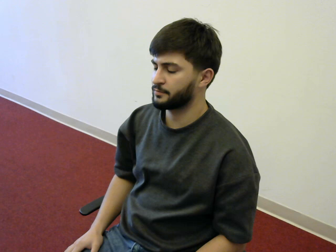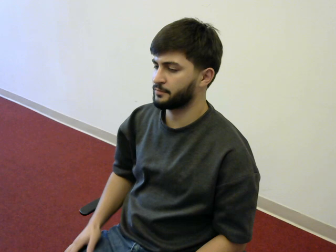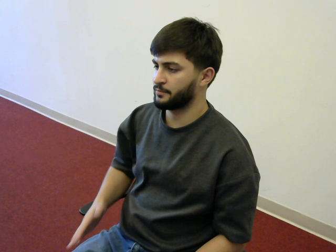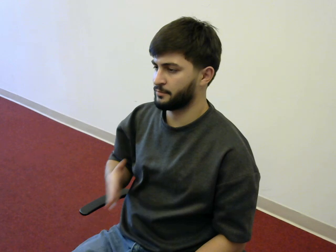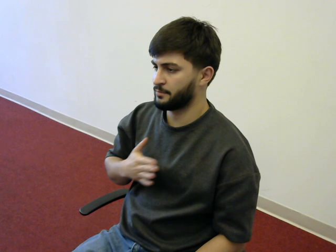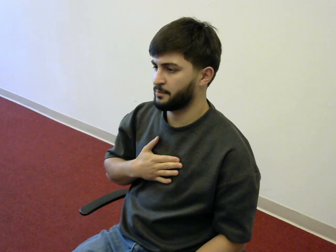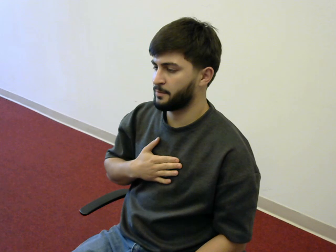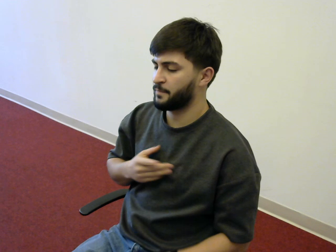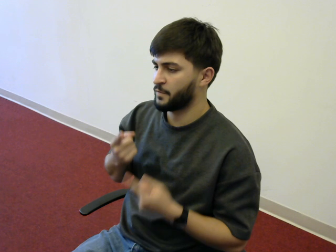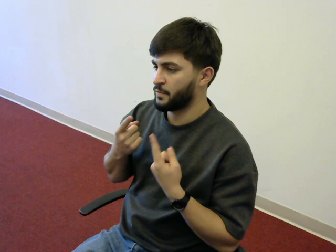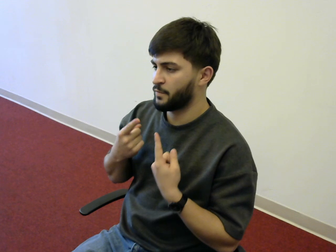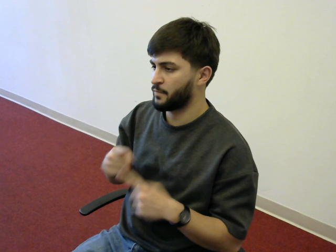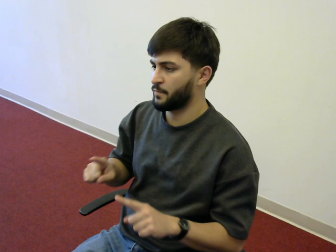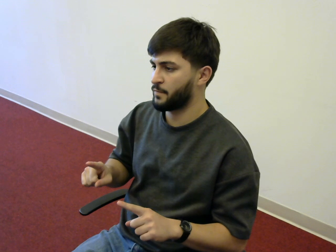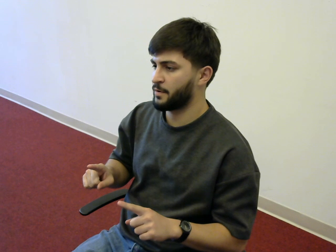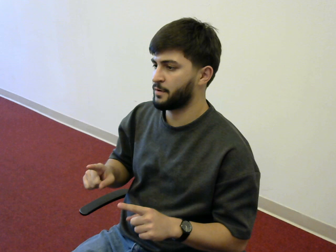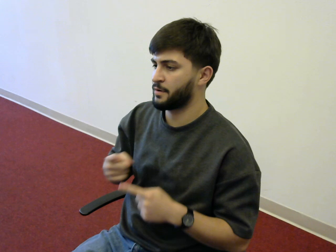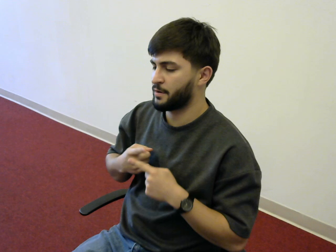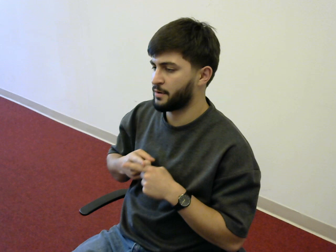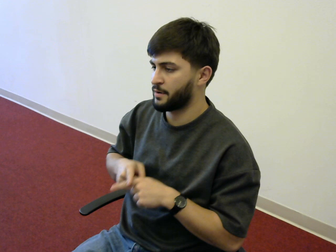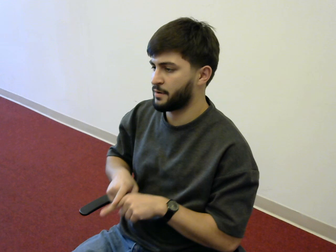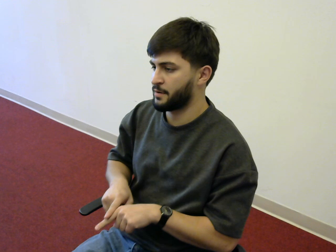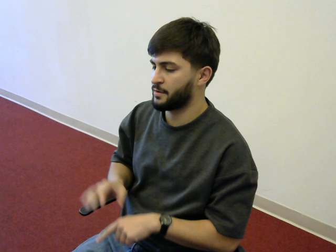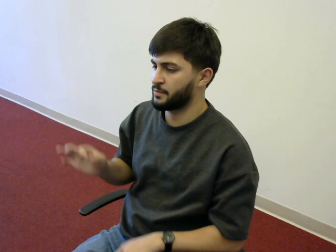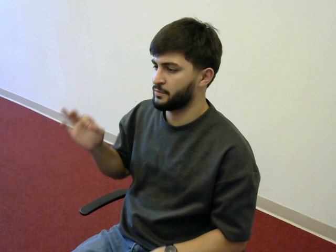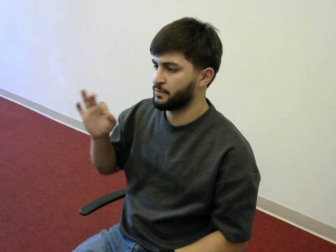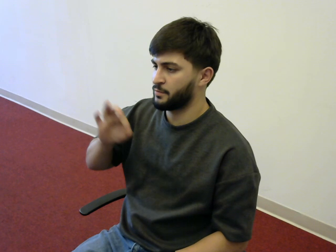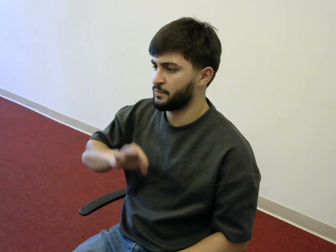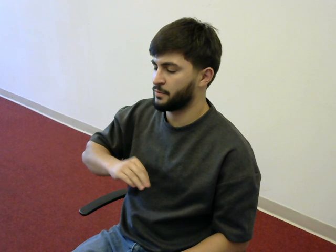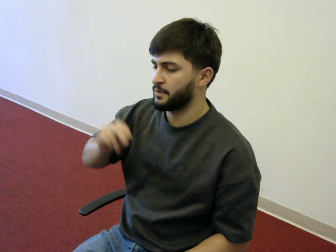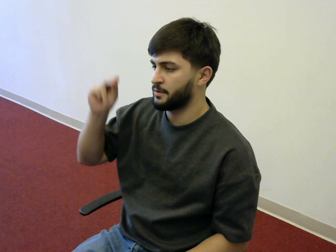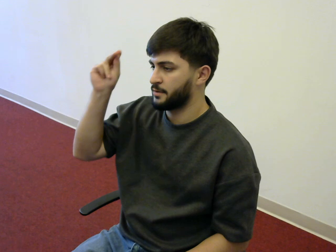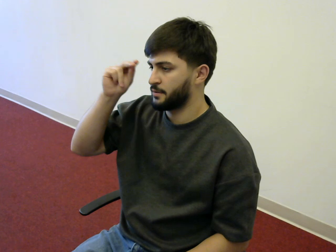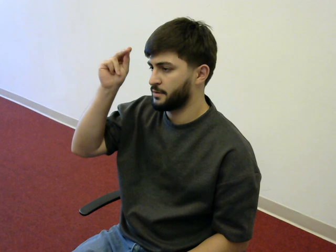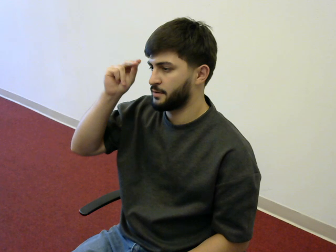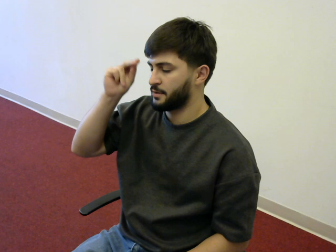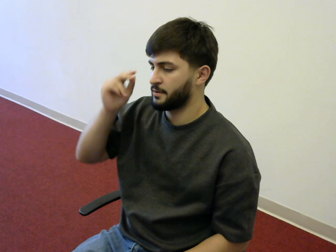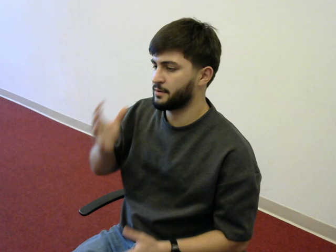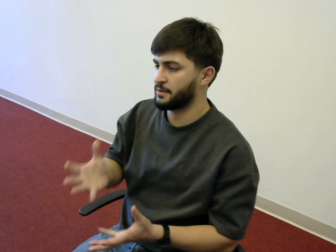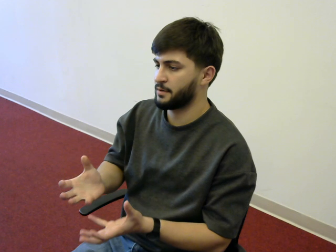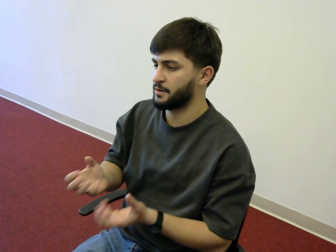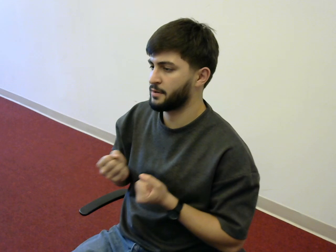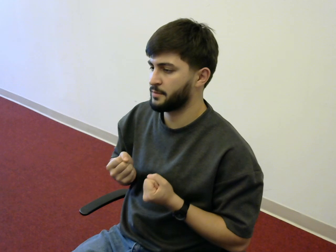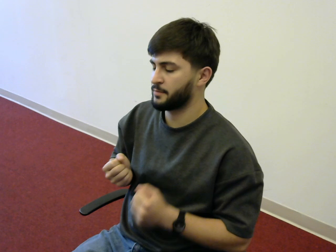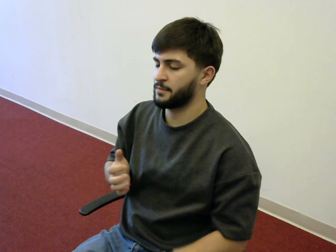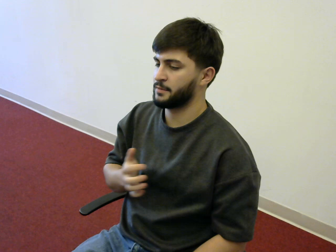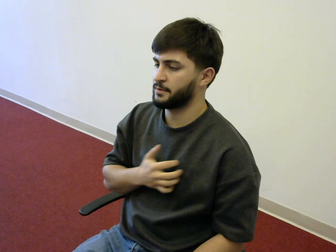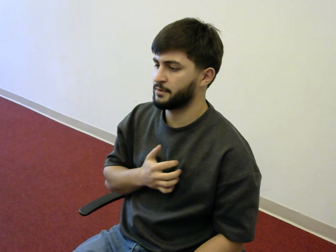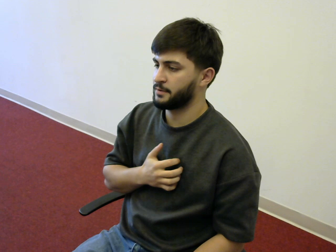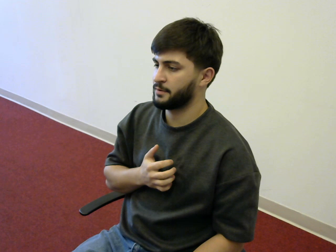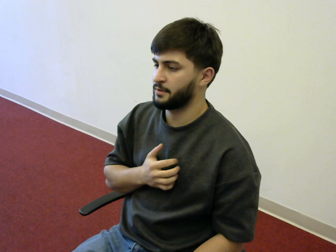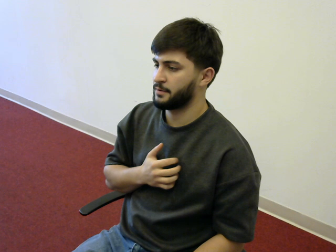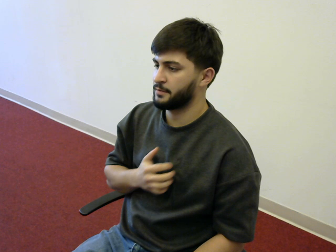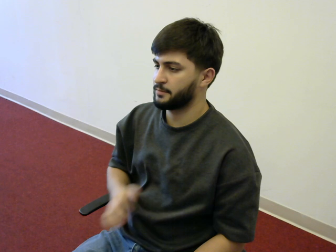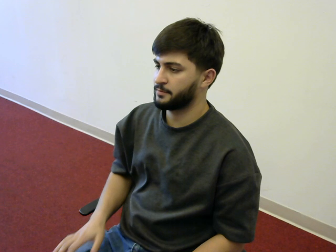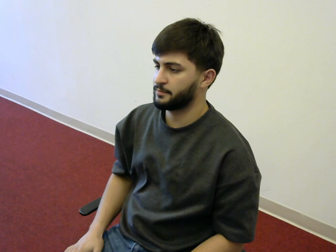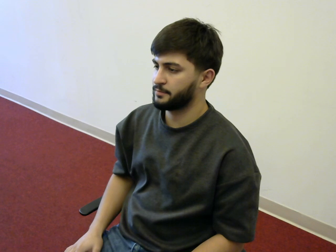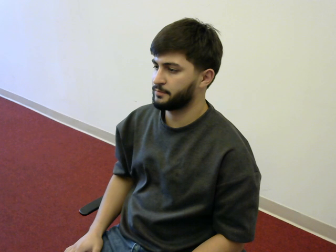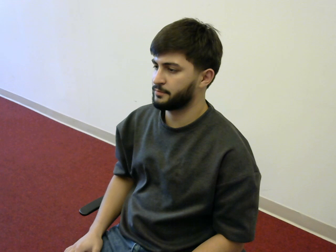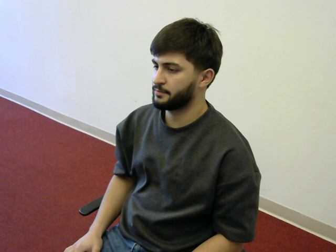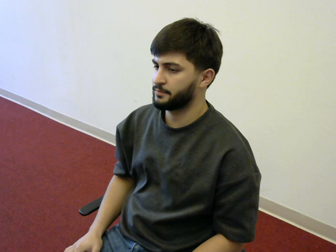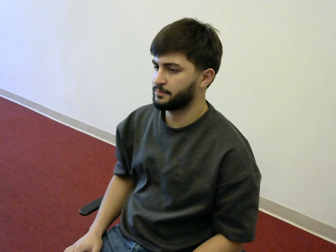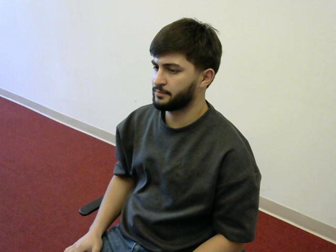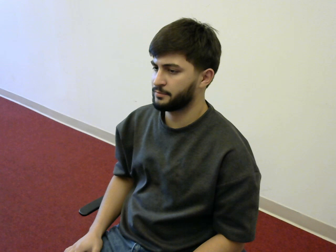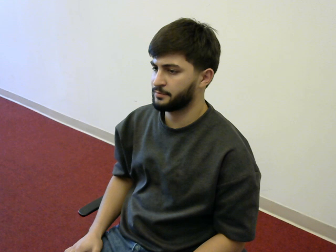Mən fərqli ixtisas üzrə təhsil almaq istəyirəm